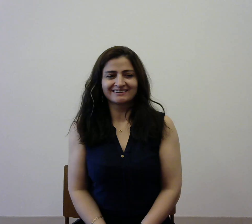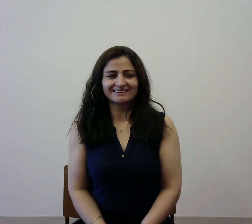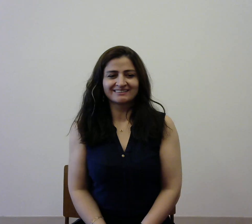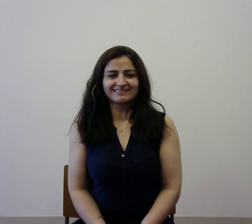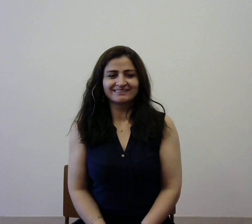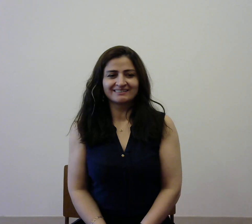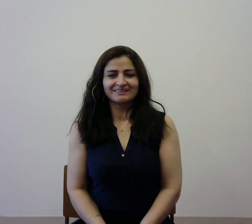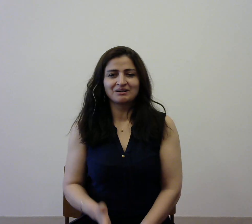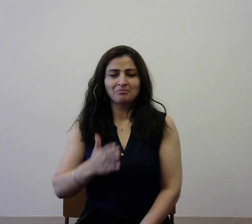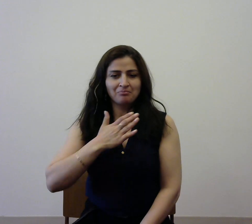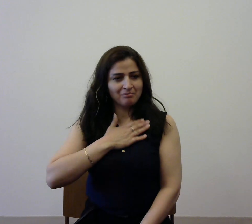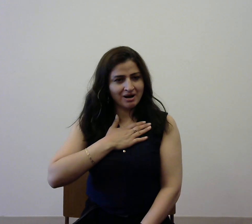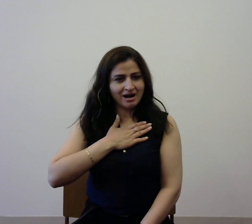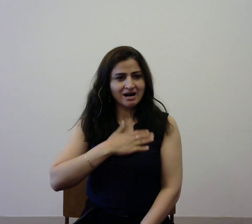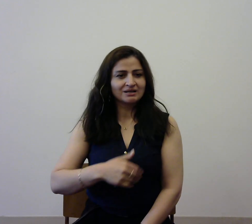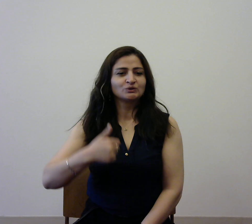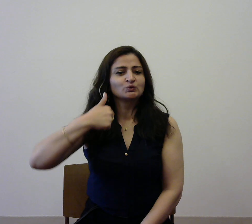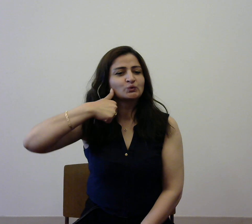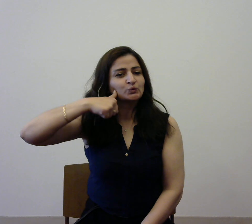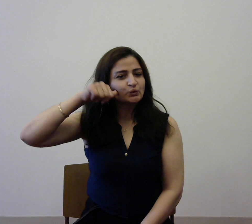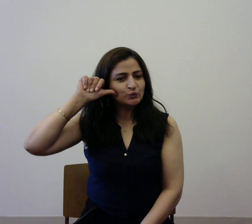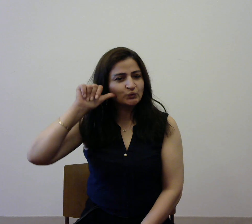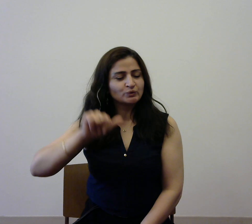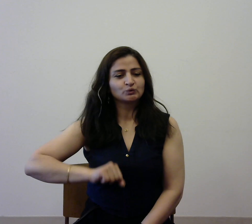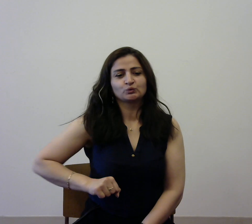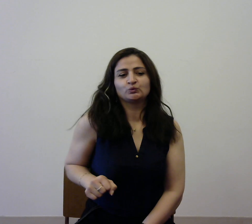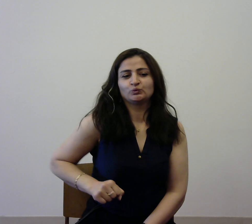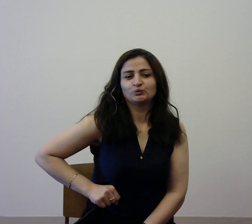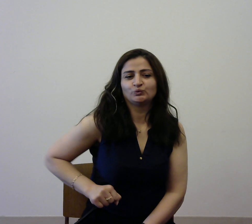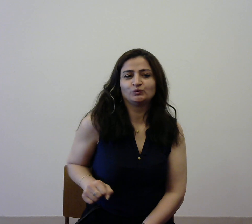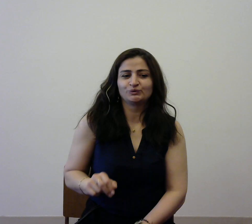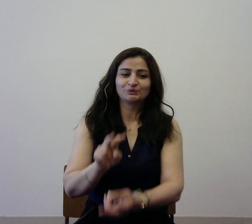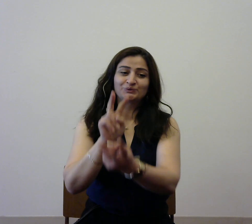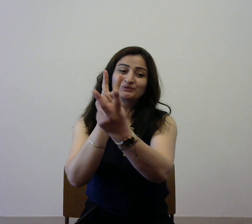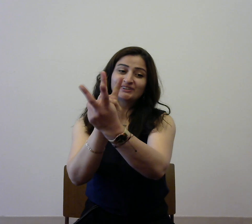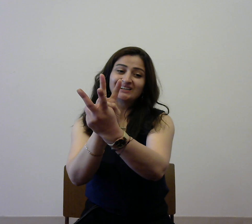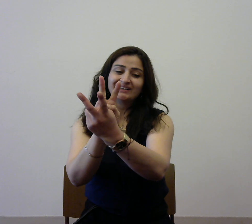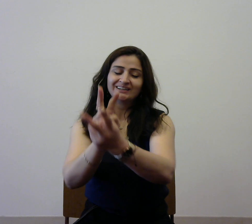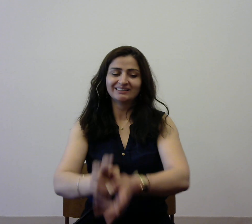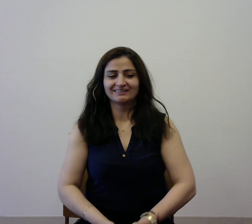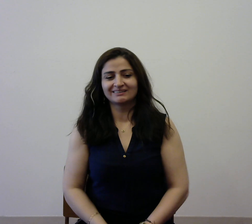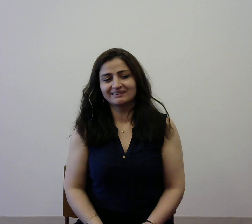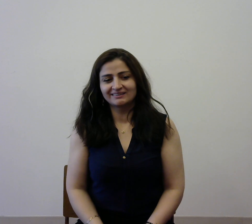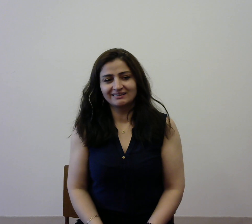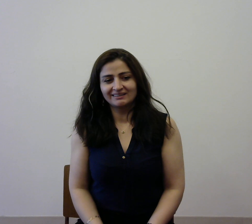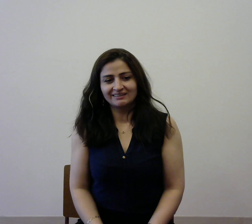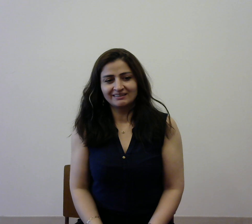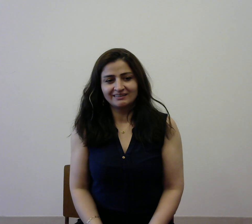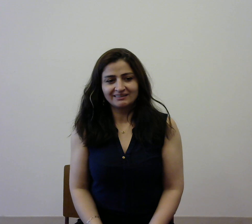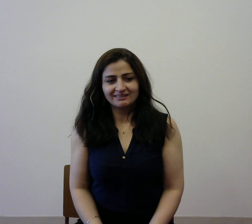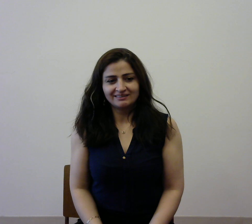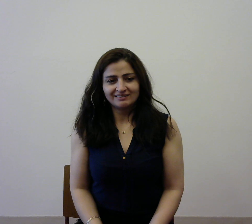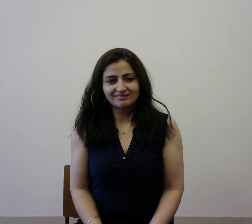Mən dünən dostlarımla görüşmüşdüm